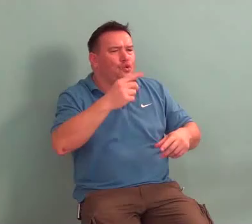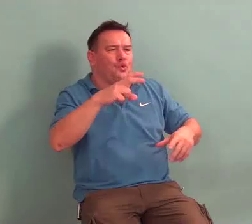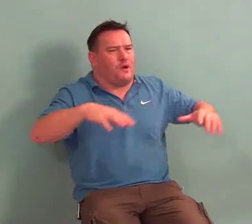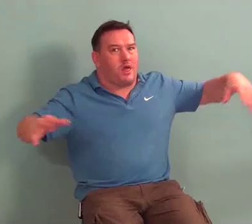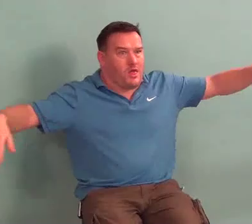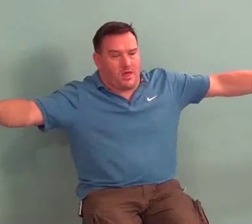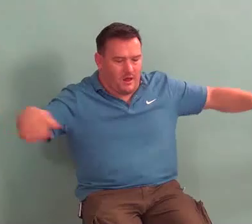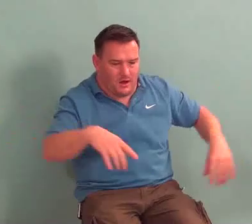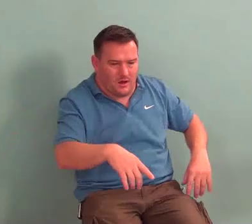Szedł i machał rękami.